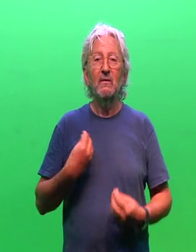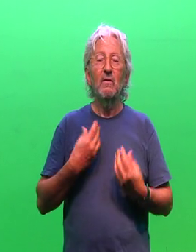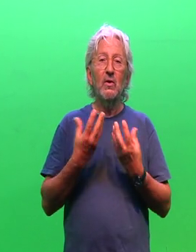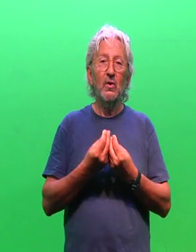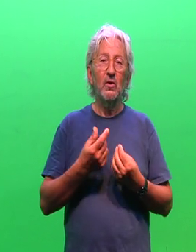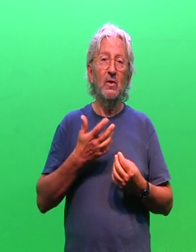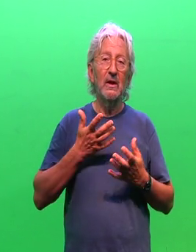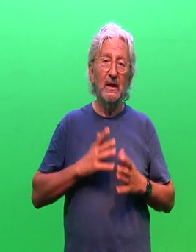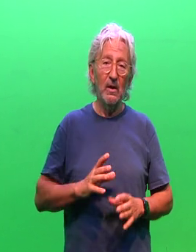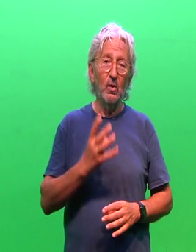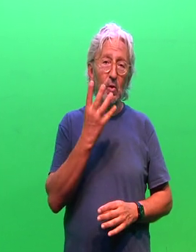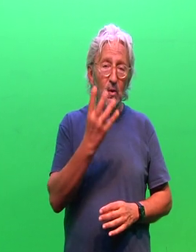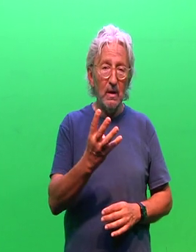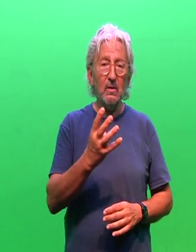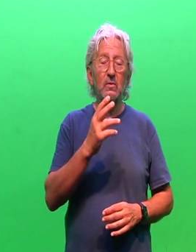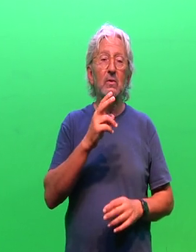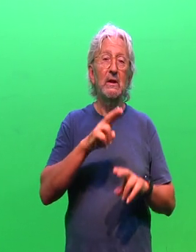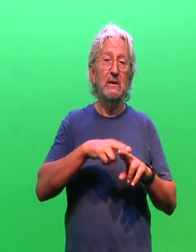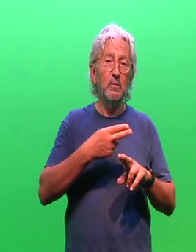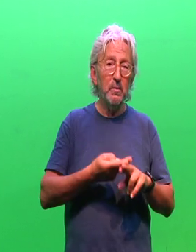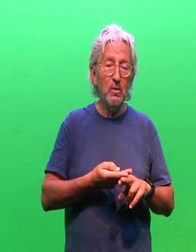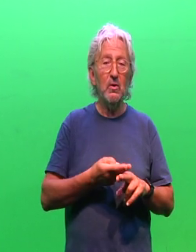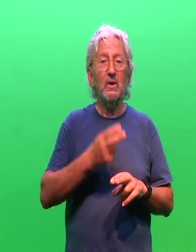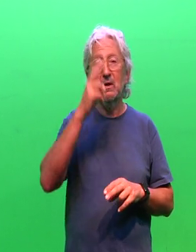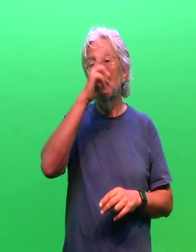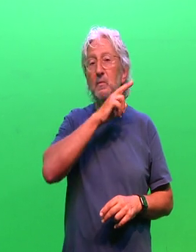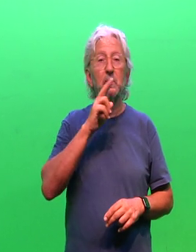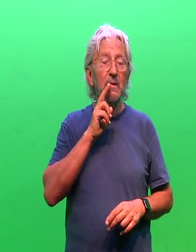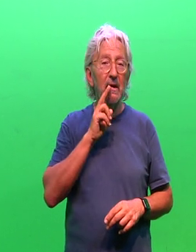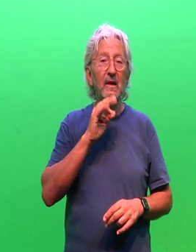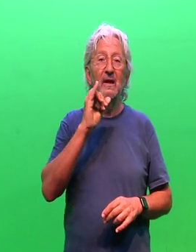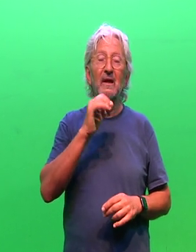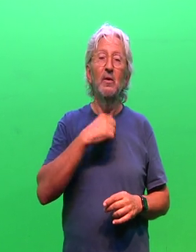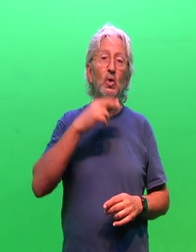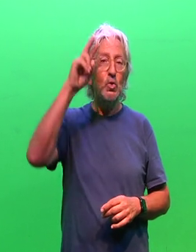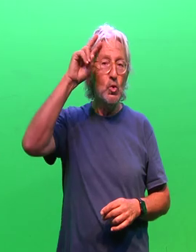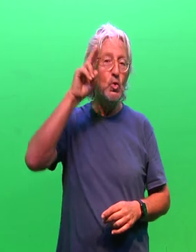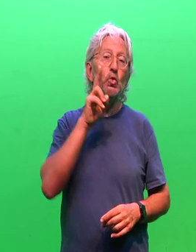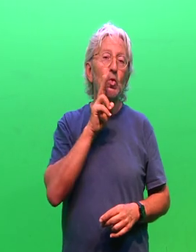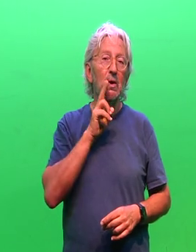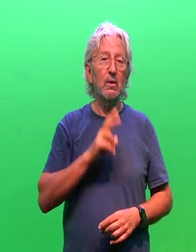Visc amb els meus quatre fills, la meva dona, els meus pares i els sogres.